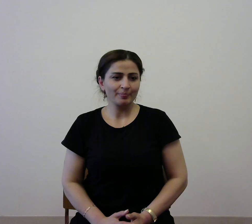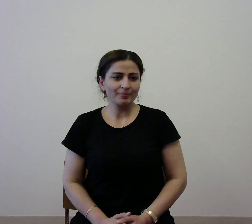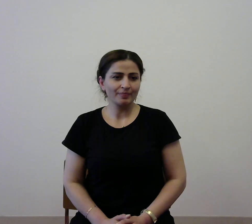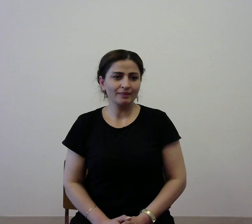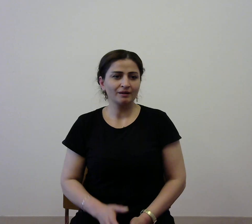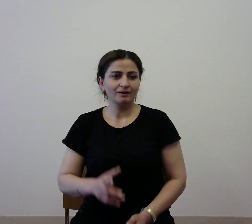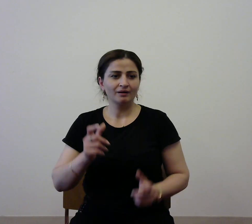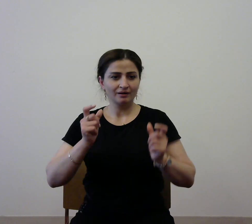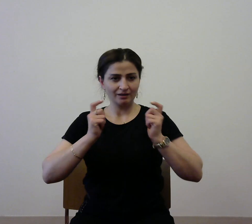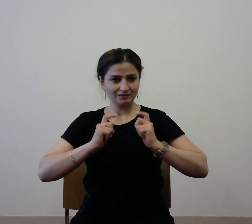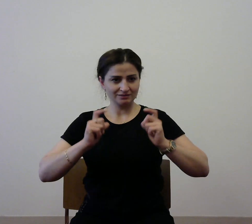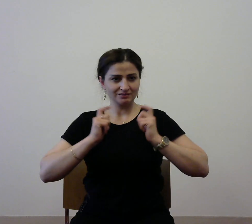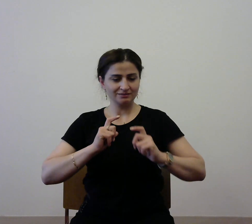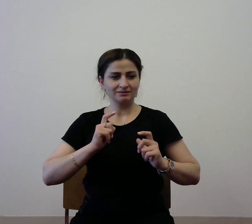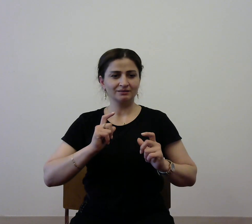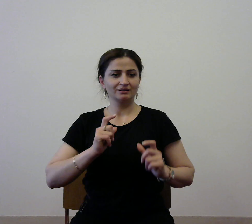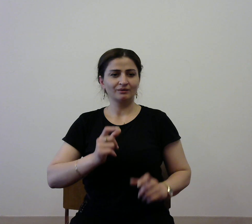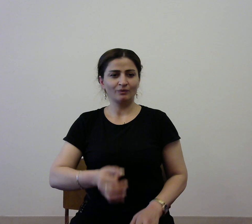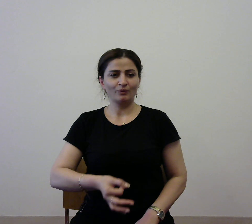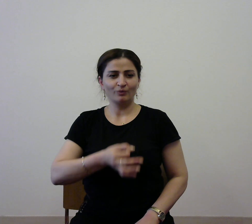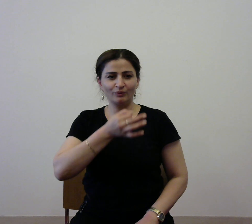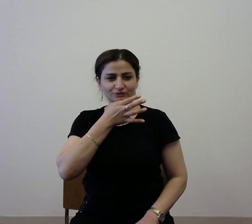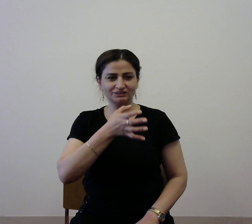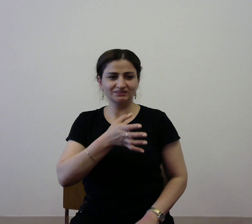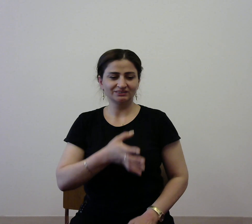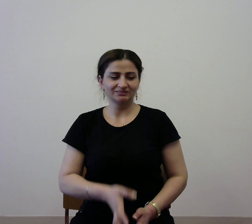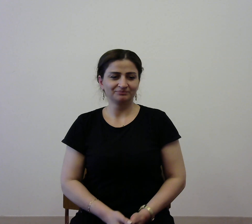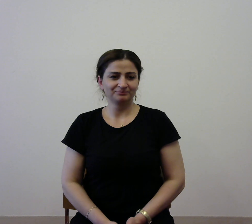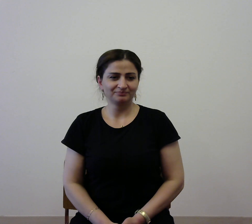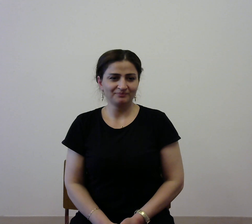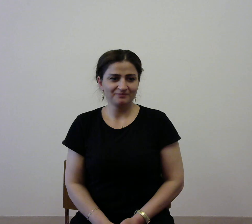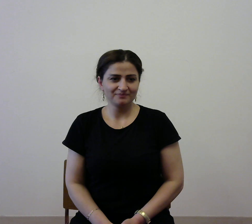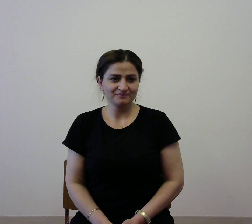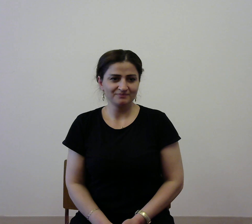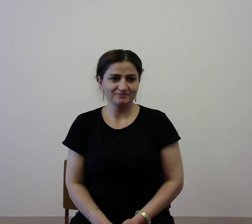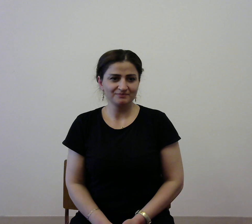Köynəyim xoşuna gəlir?